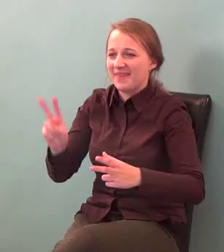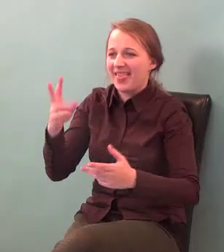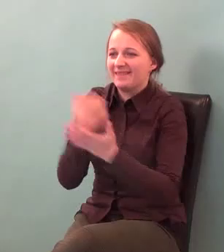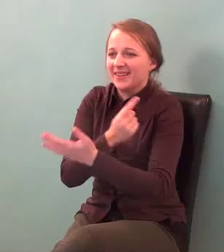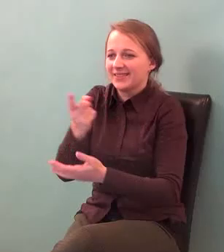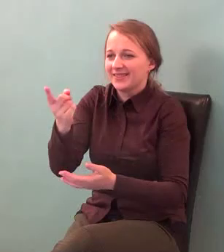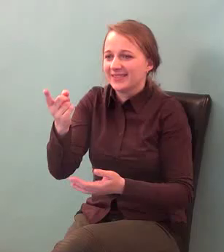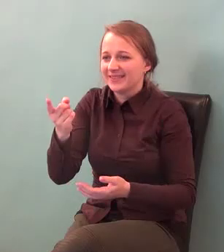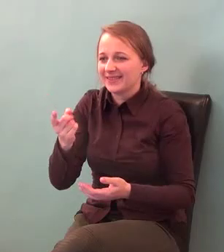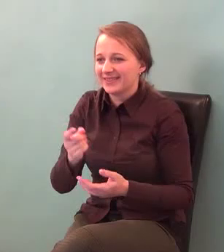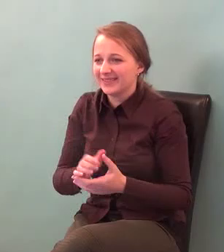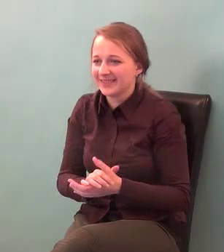Kiedy bierzesz?